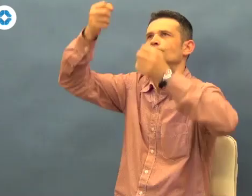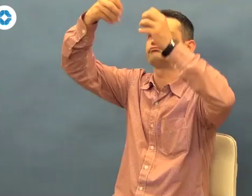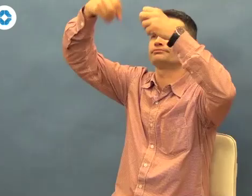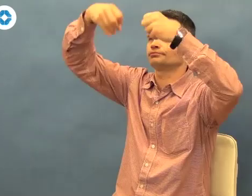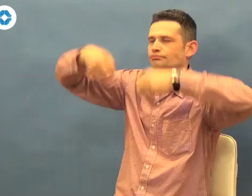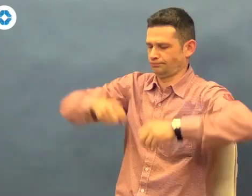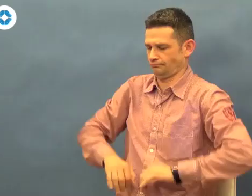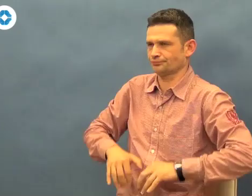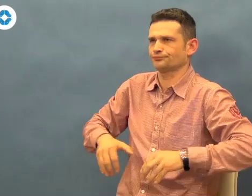Miał już pełno.